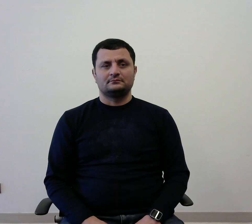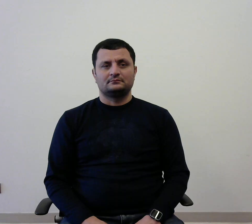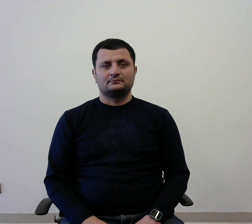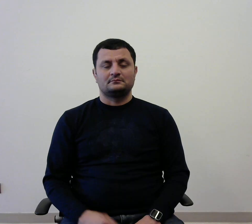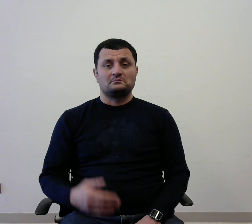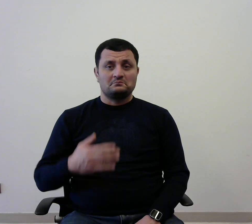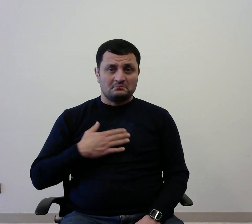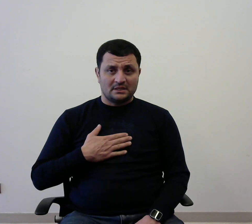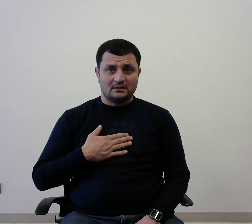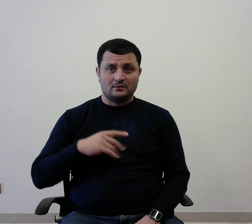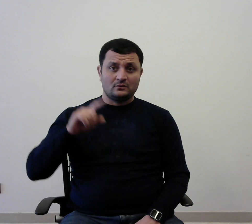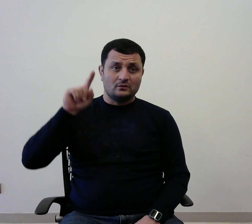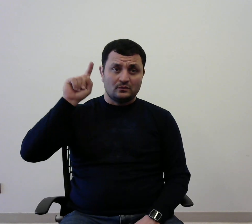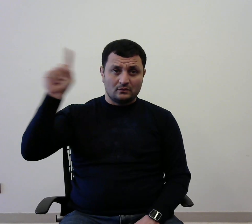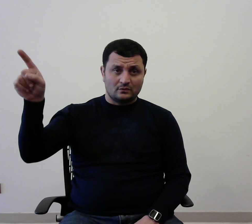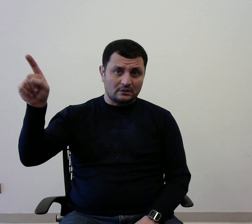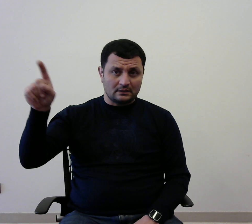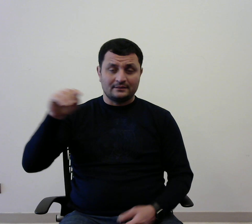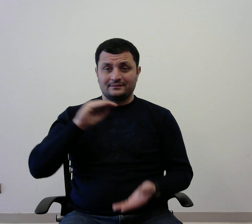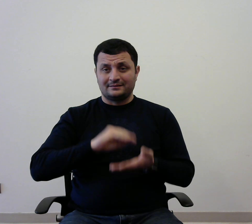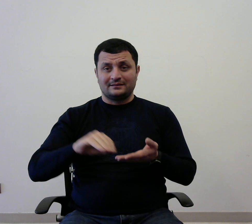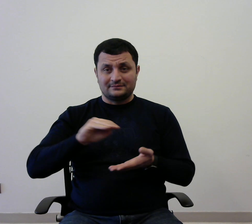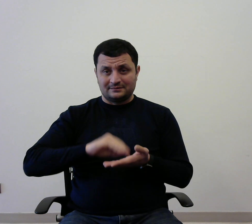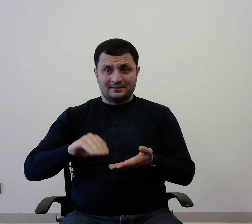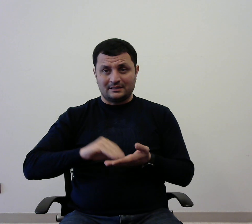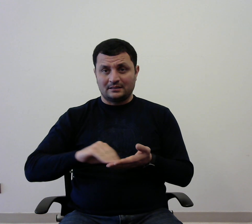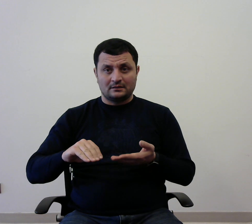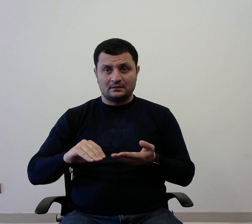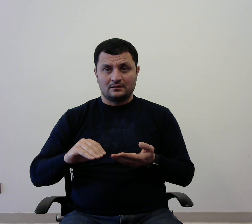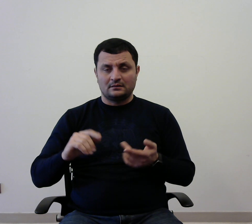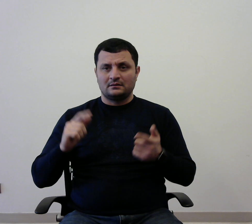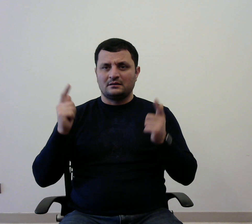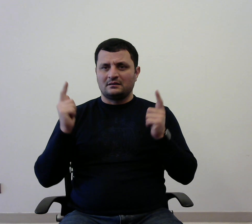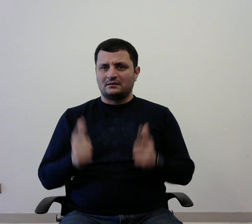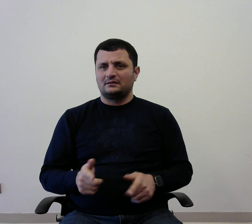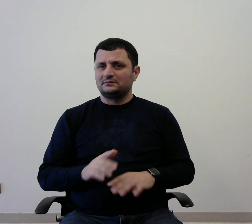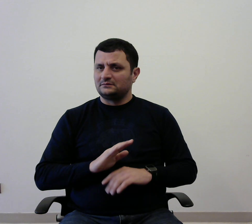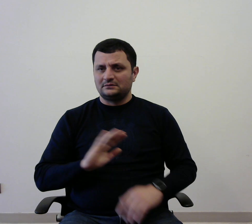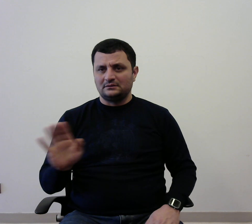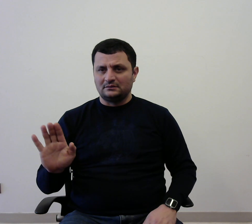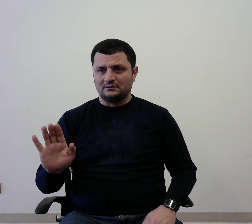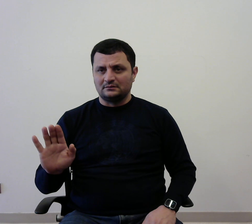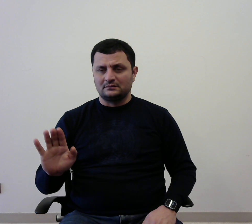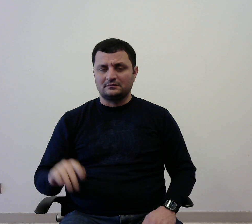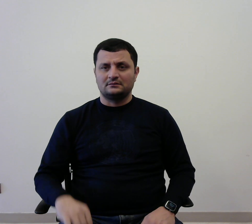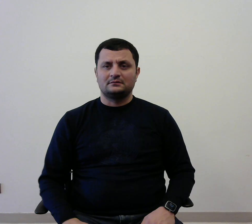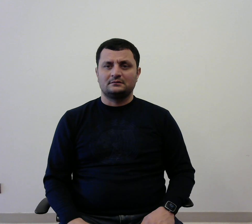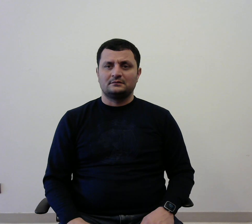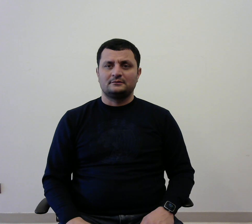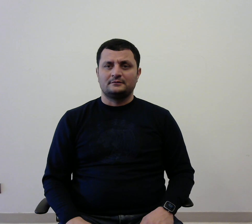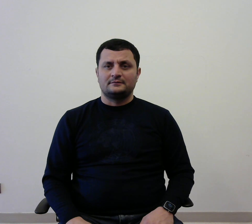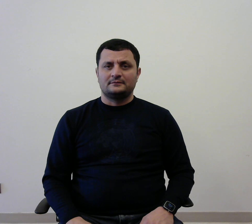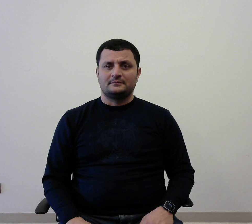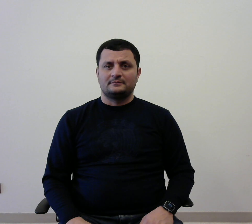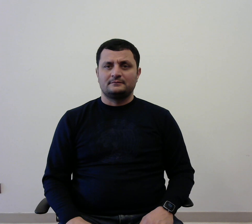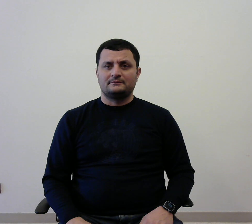Mən onun yazdıqları ilə razı deyiləm